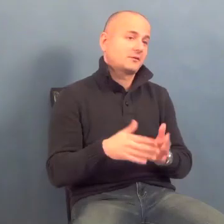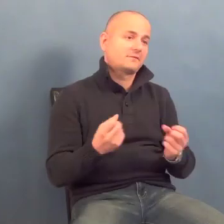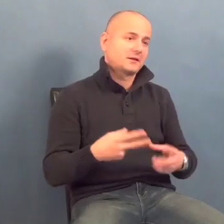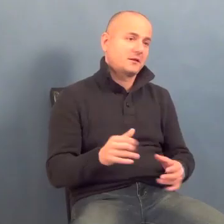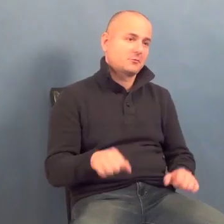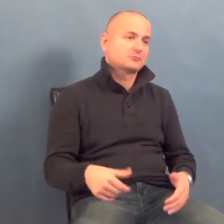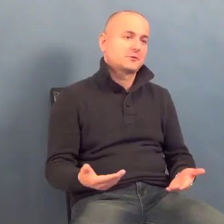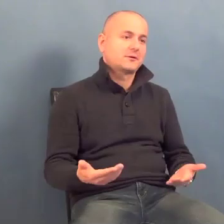Na przykład w kinie.